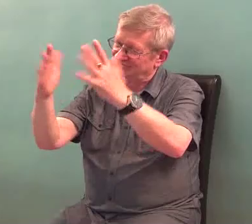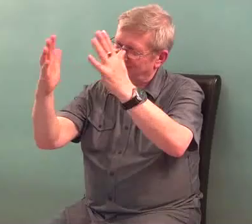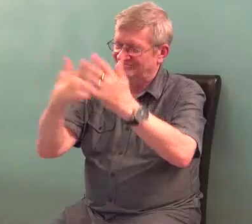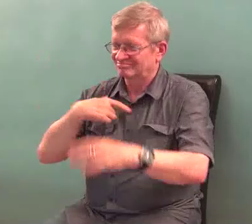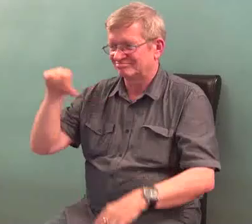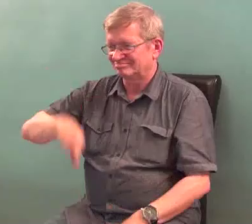Ja jestem do kitu.